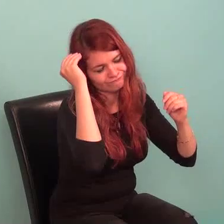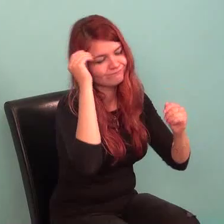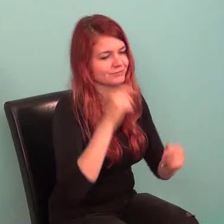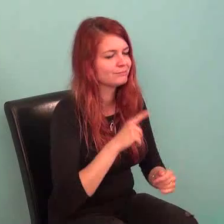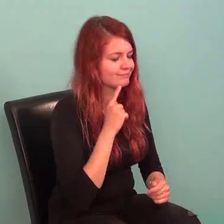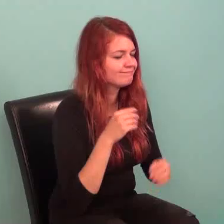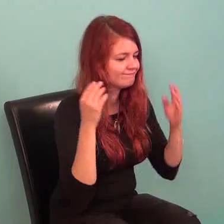Chłopak ma kapelusz.